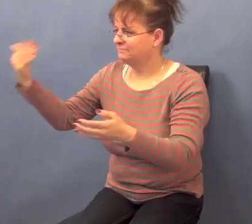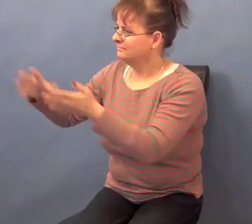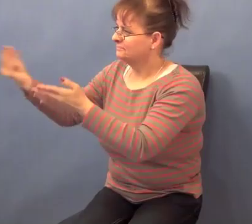To jest pomysłowe!